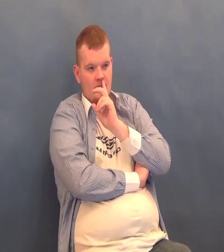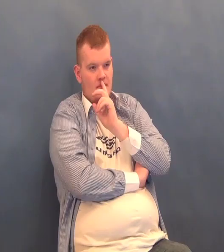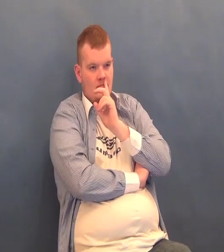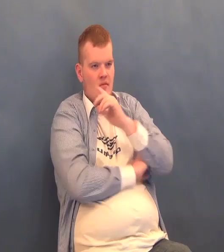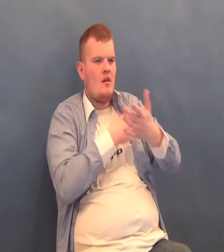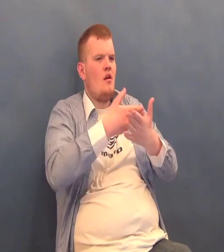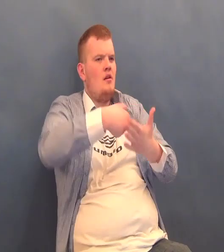Dlaczego trzyma teczkę w ręku?